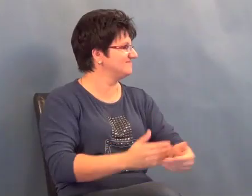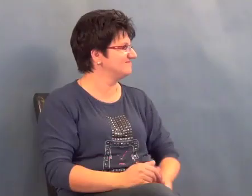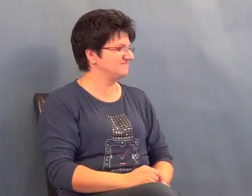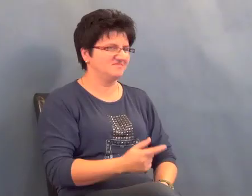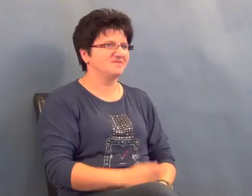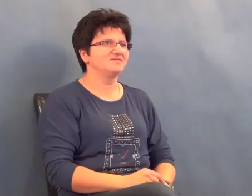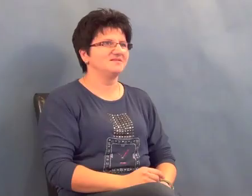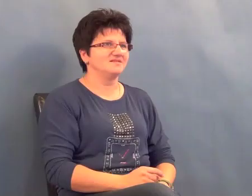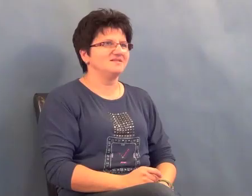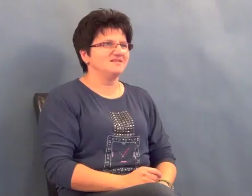Granica.